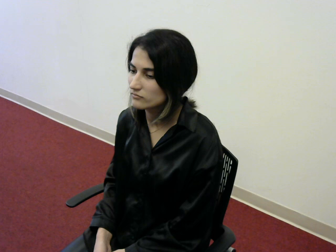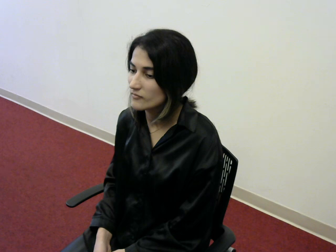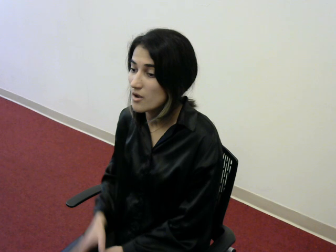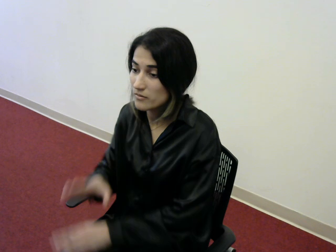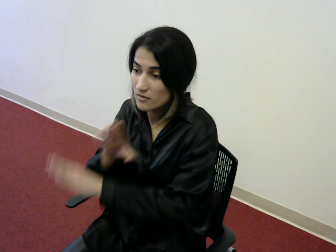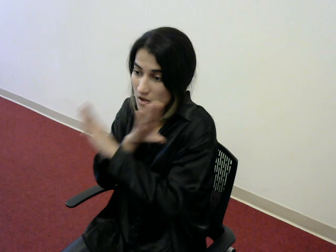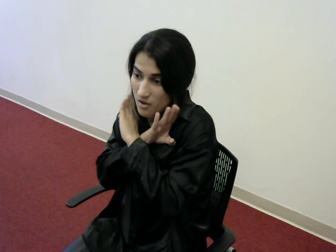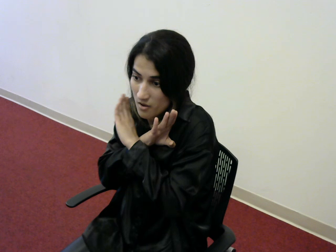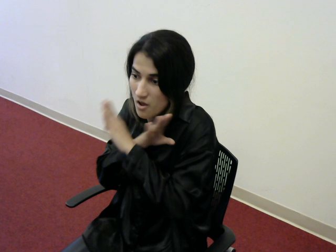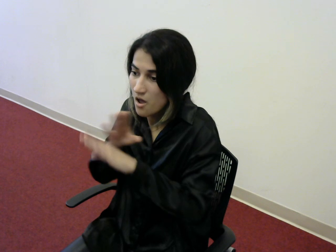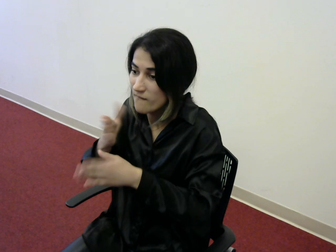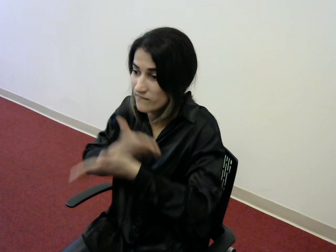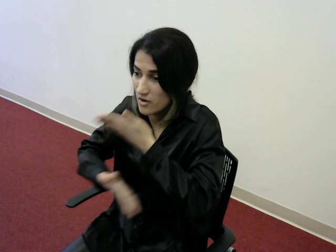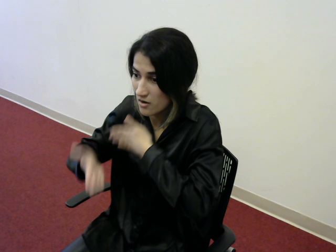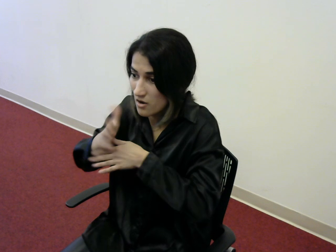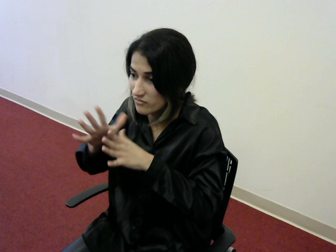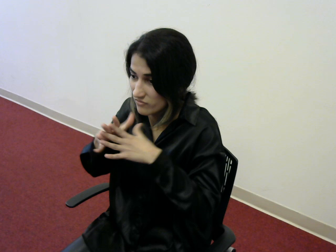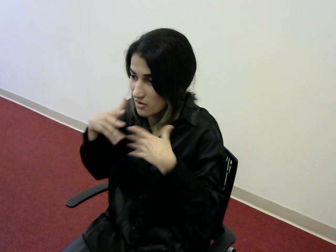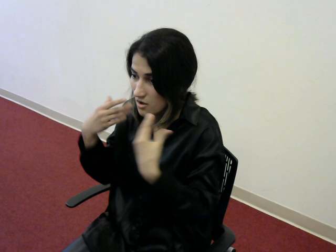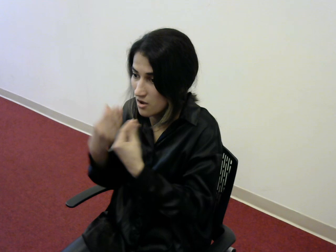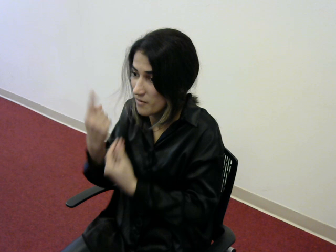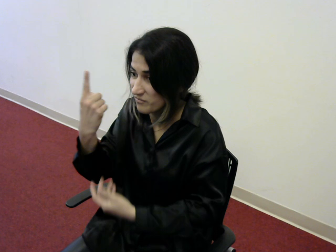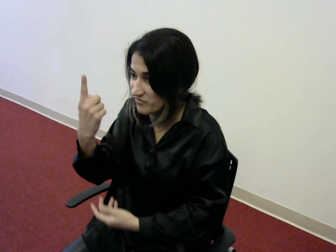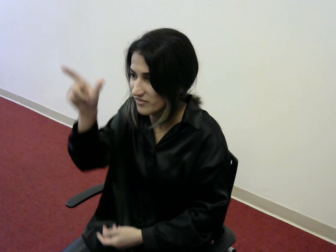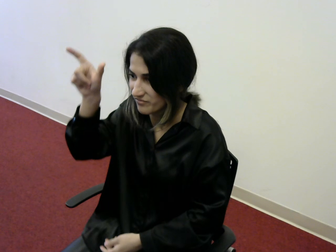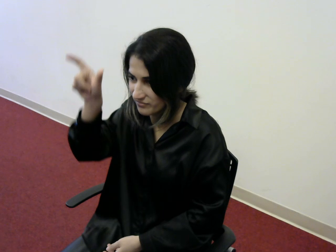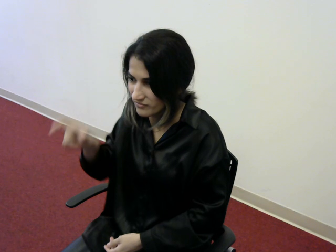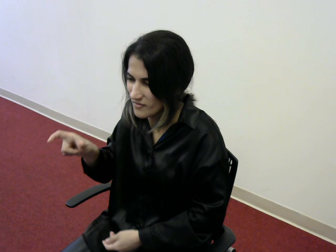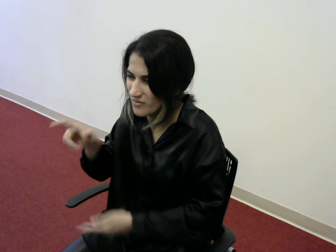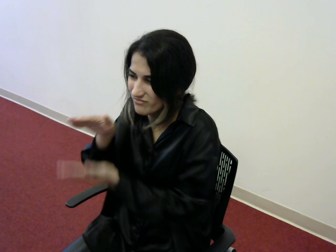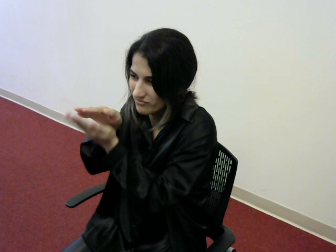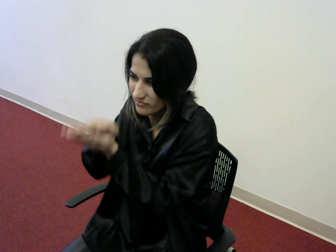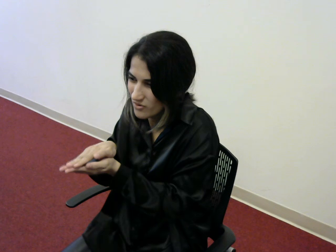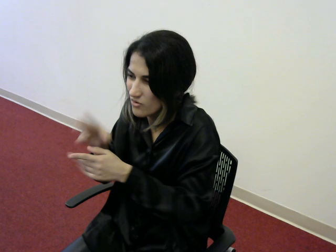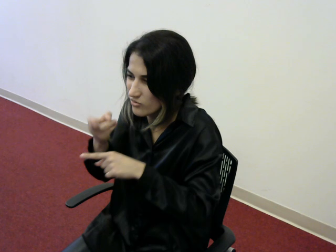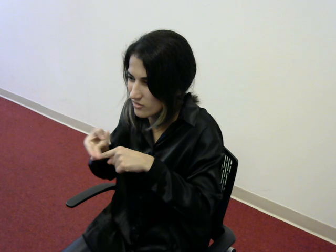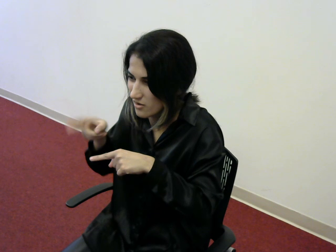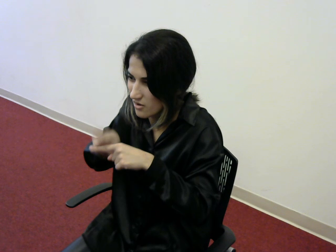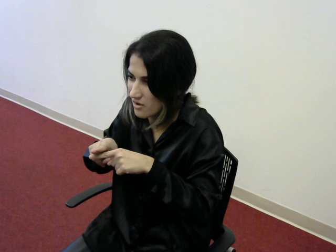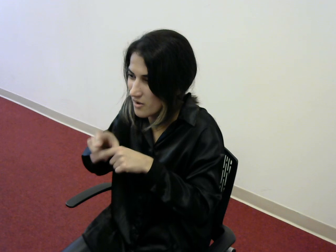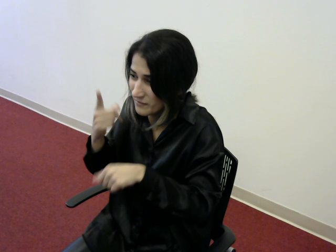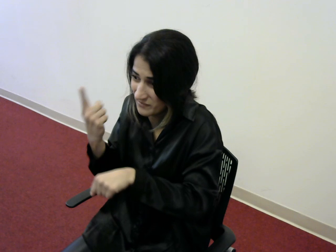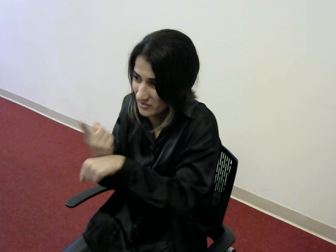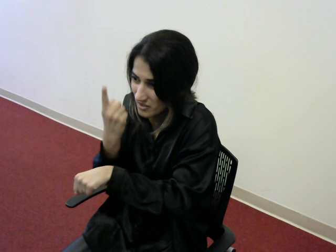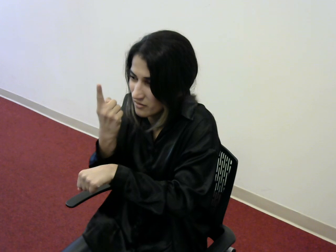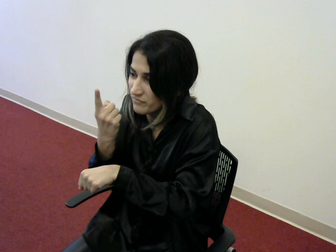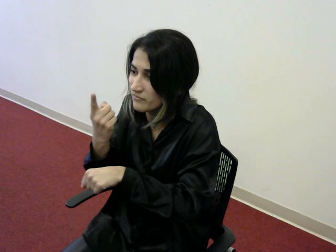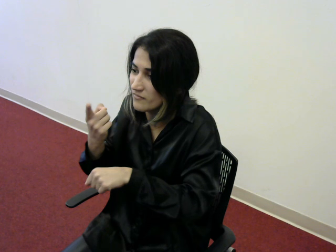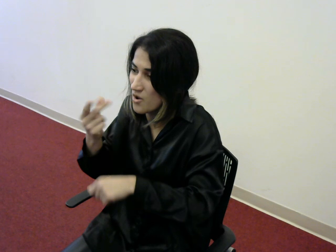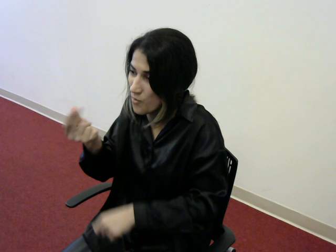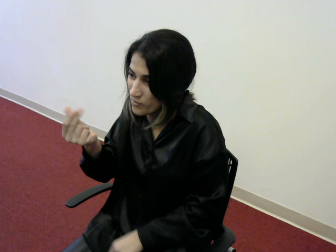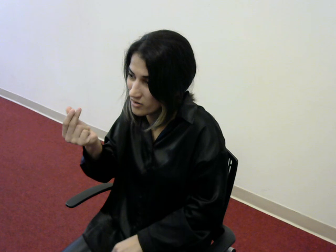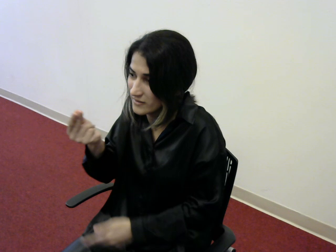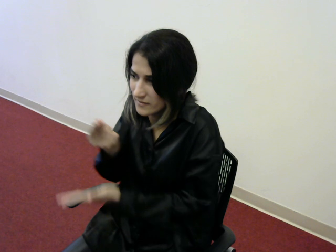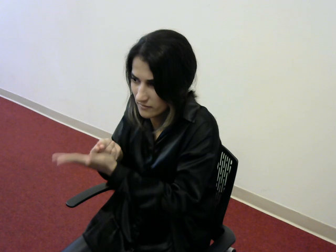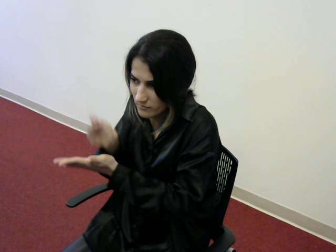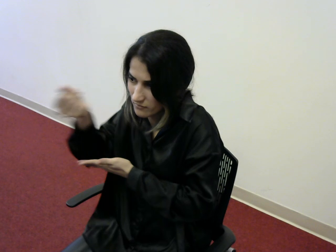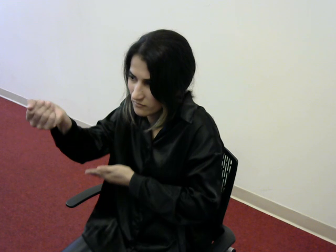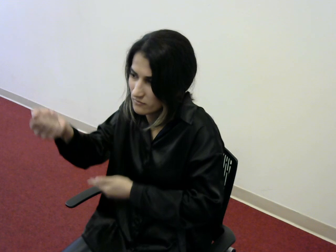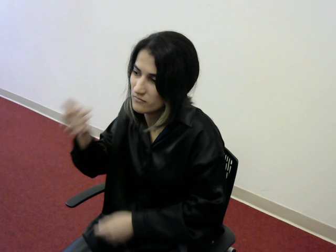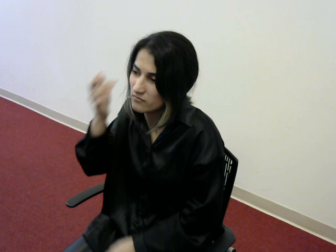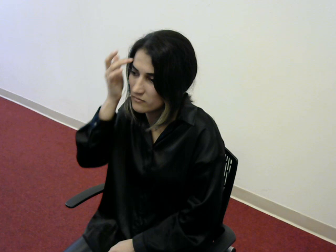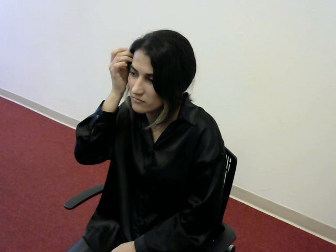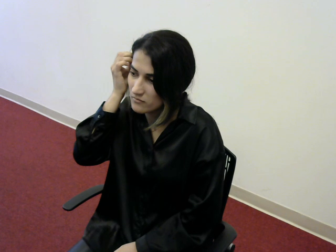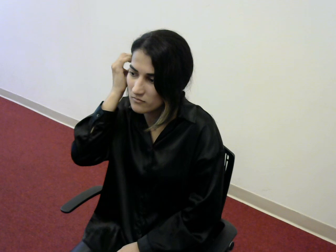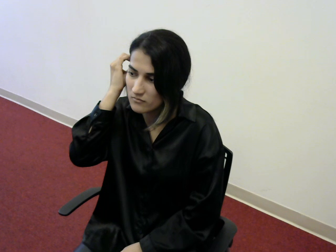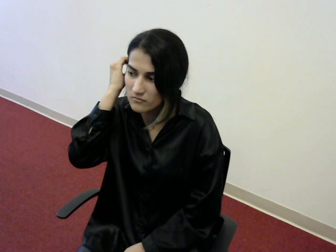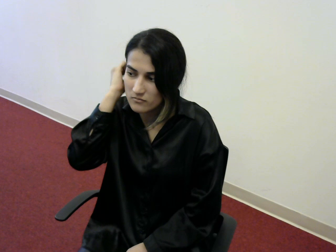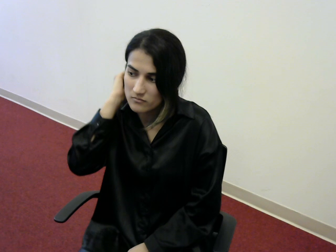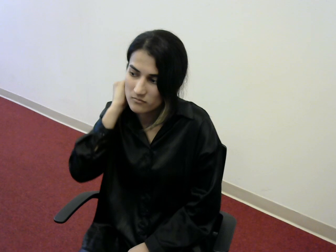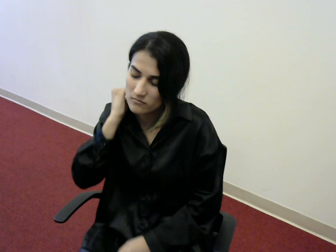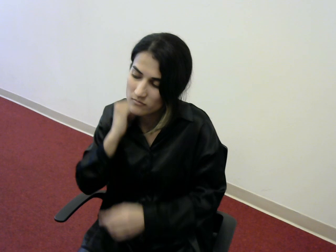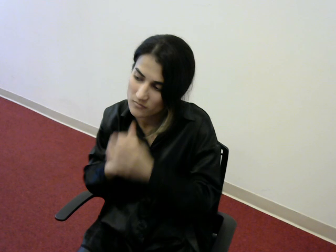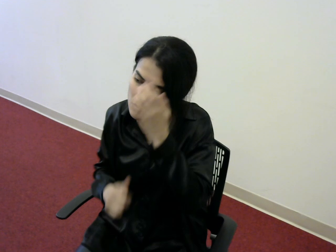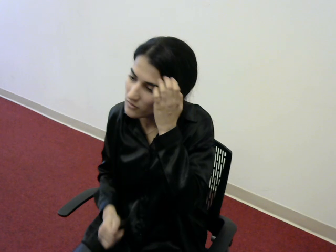Vəfat edən əlilin ailəsindən bir şəxsə dəfn üçün birdəfəlik müavinət ödənilir